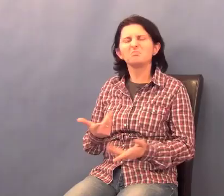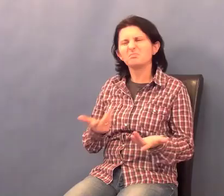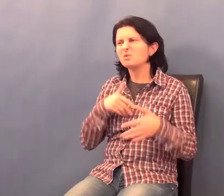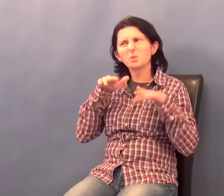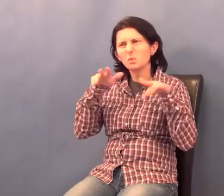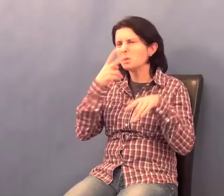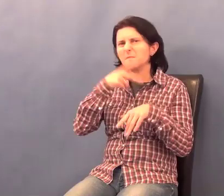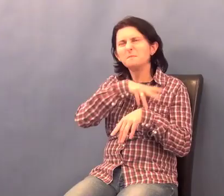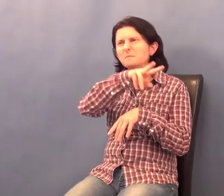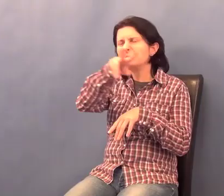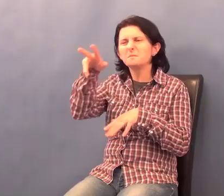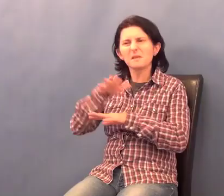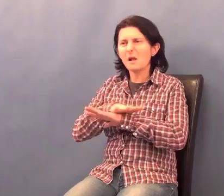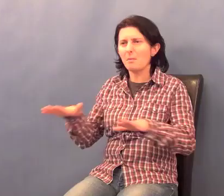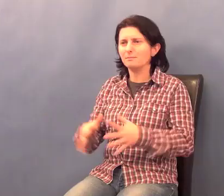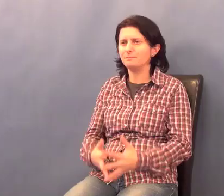Dużo widziałam i nie ma.